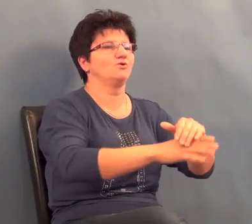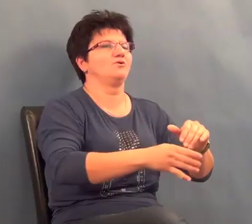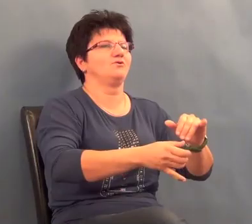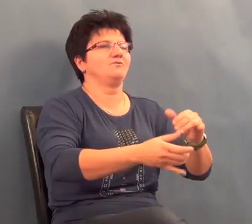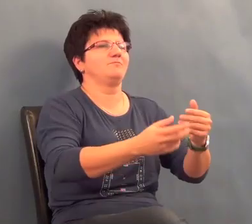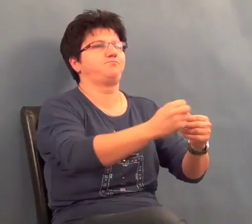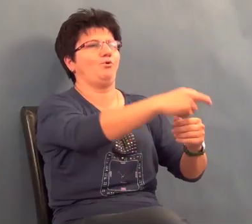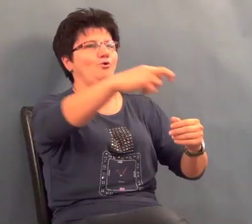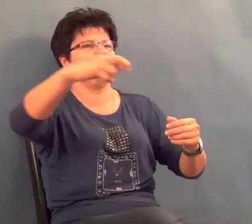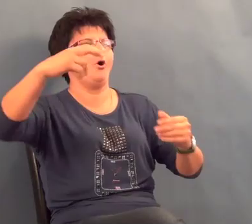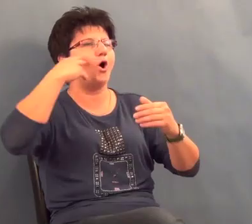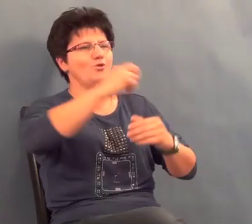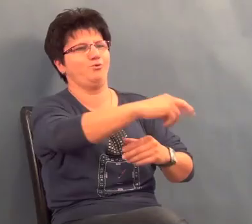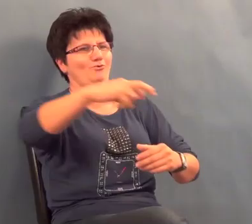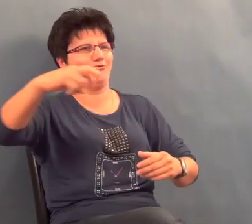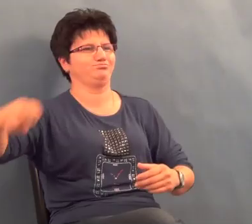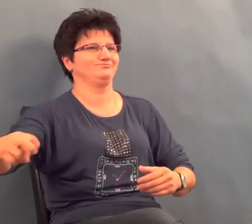Kot wypada.